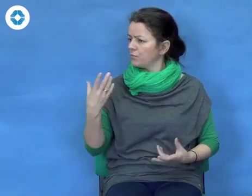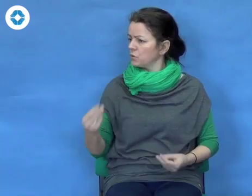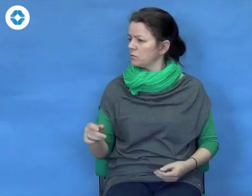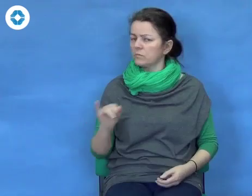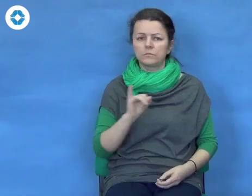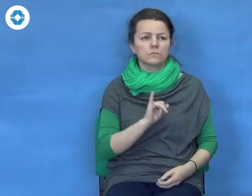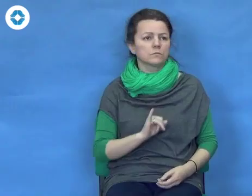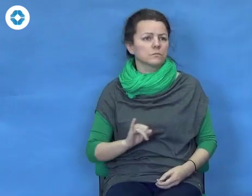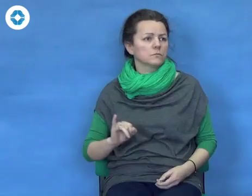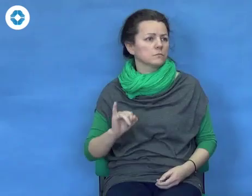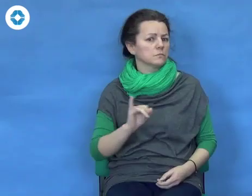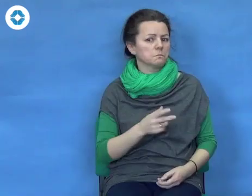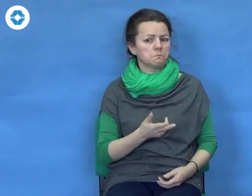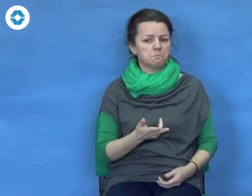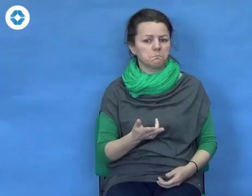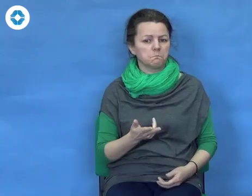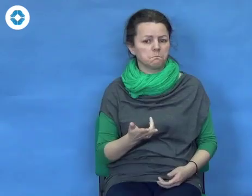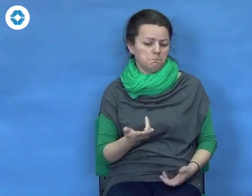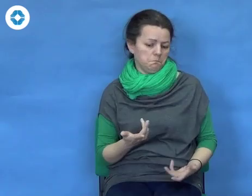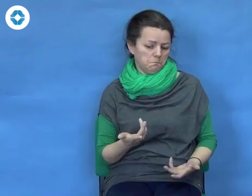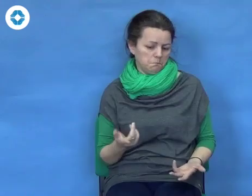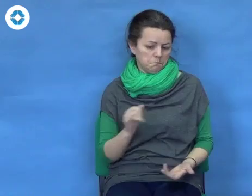Mężczyzna się zastanawiał.